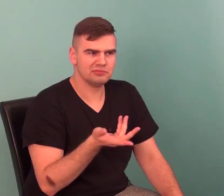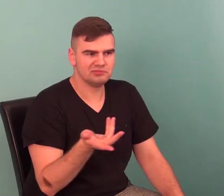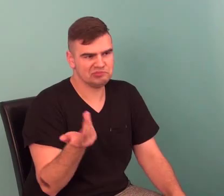Koniec.